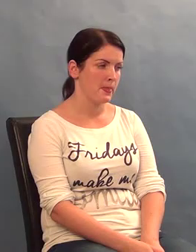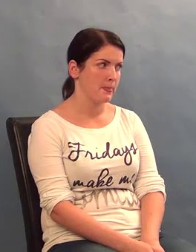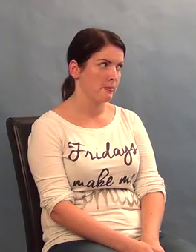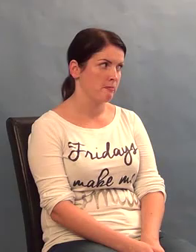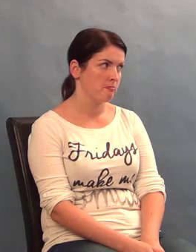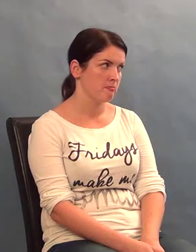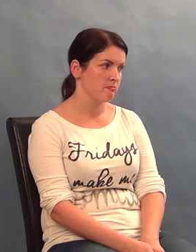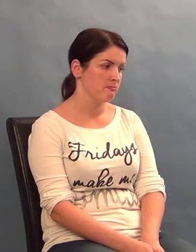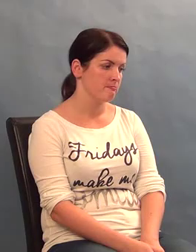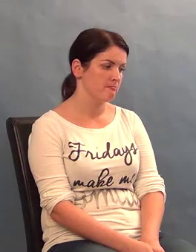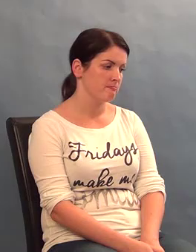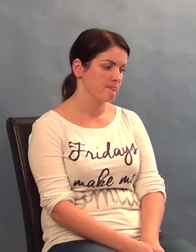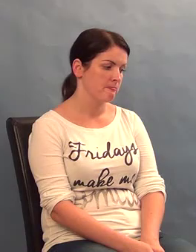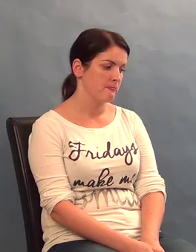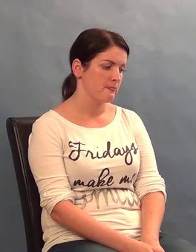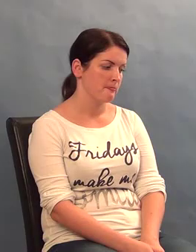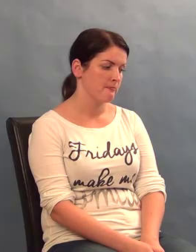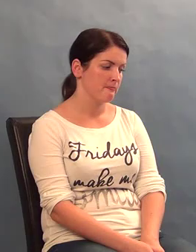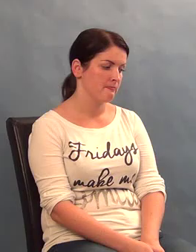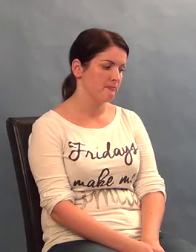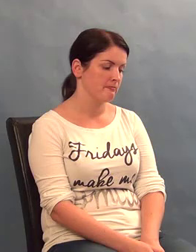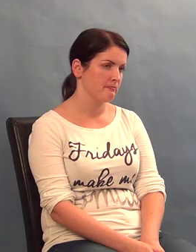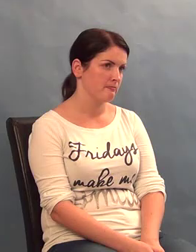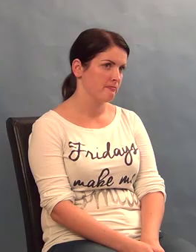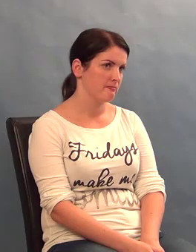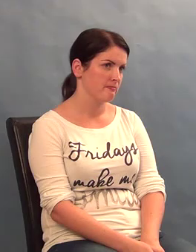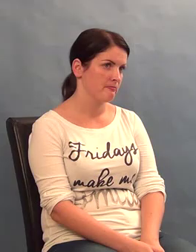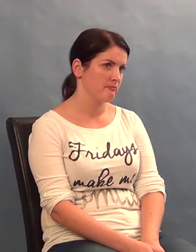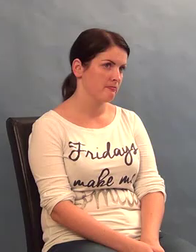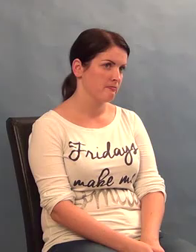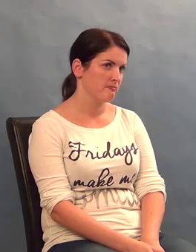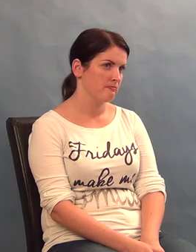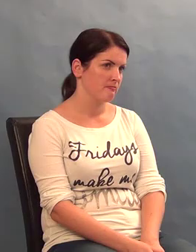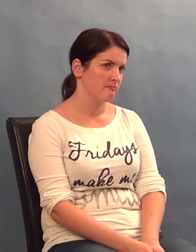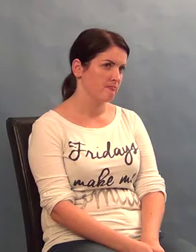To jest miejsce dla muzułmanów, więc nie wolno pokazywać się stroju kąpielowym, trzeba zakryć szatą ciało i część głowy.